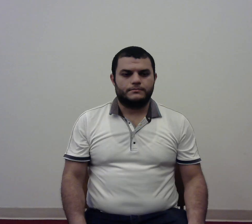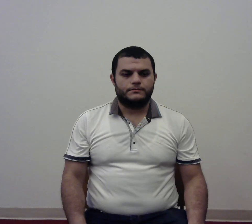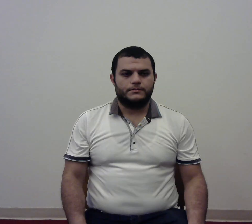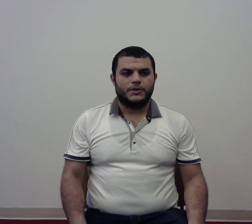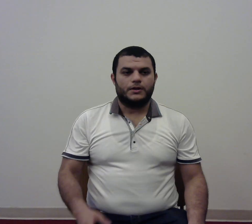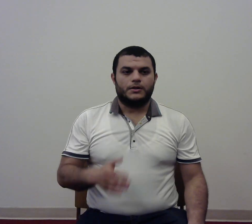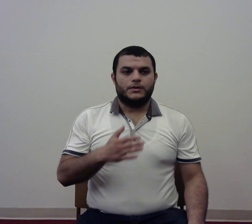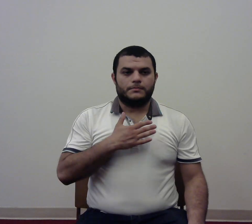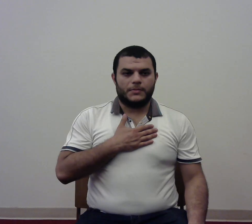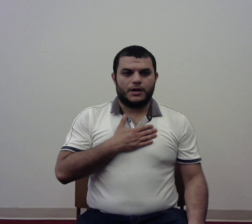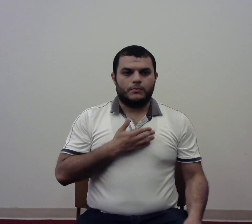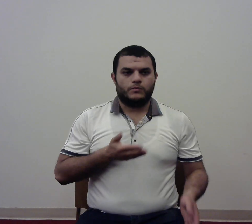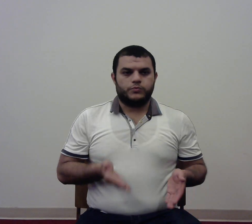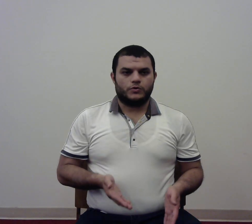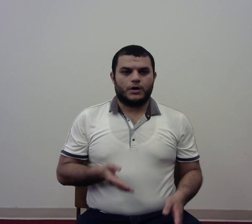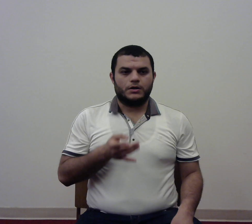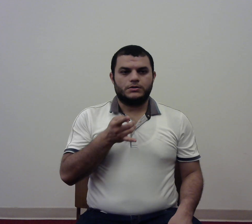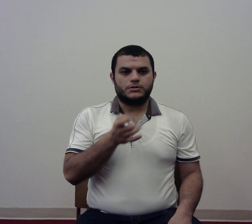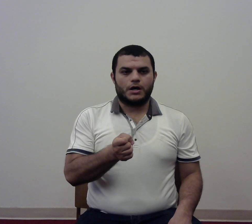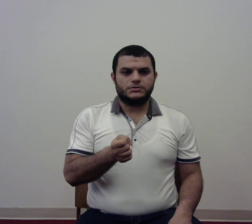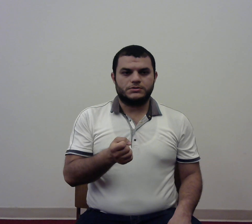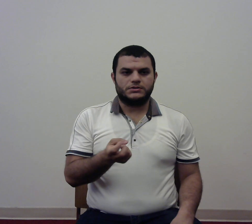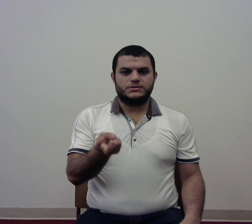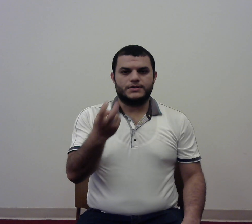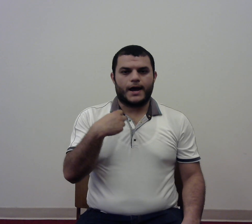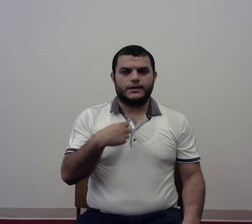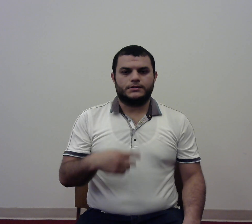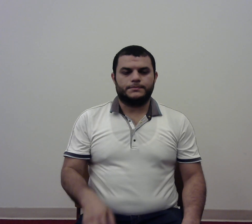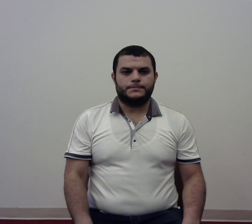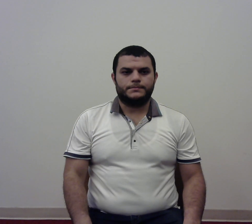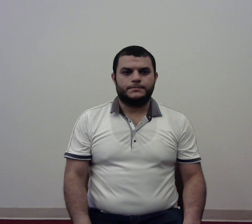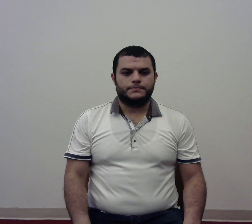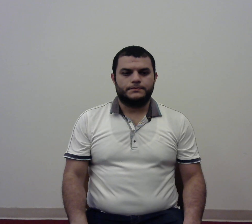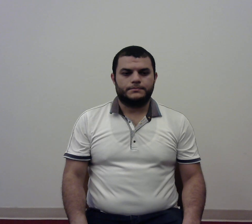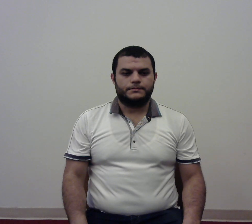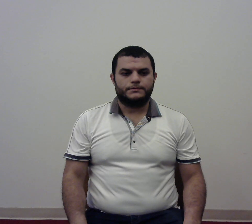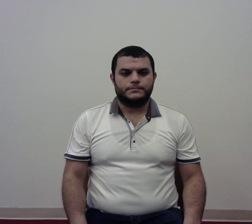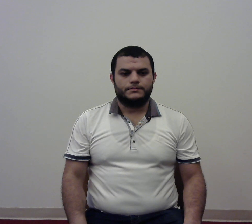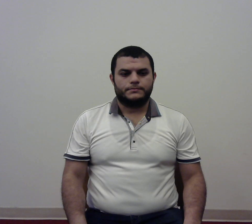Mən bura taksidə gəldim